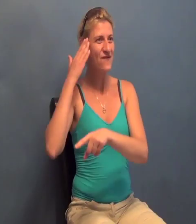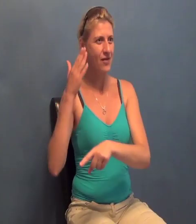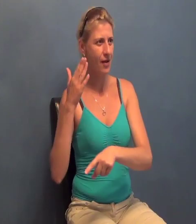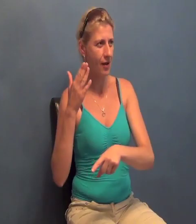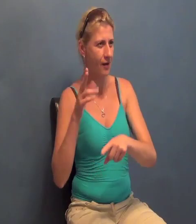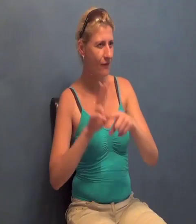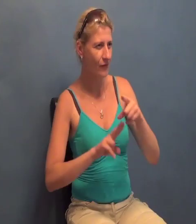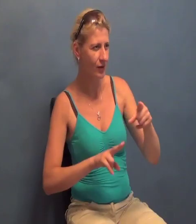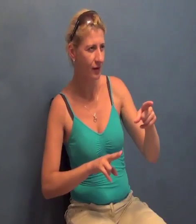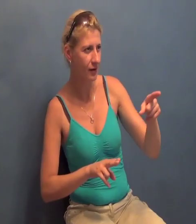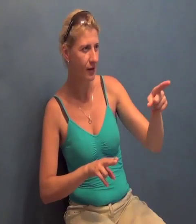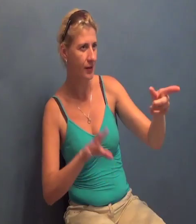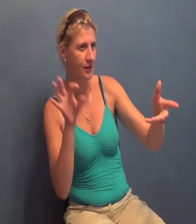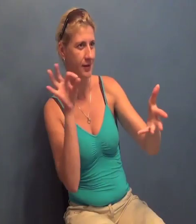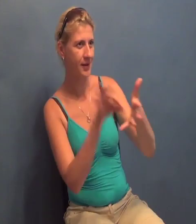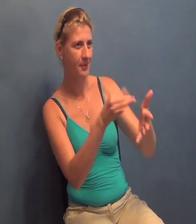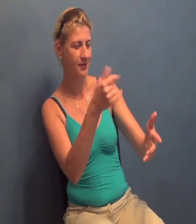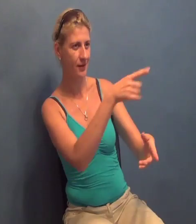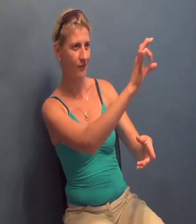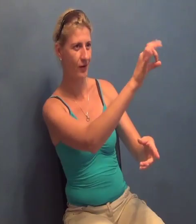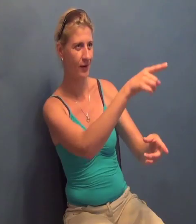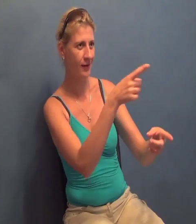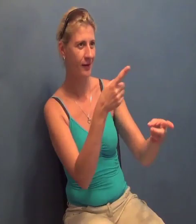Policjant zauważa ich i rozumie, że to ojciec i syn.